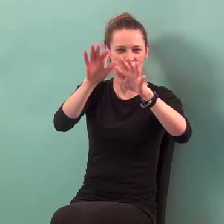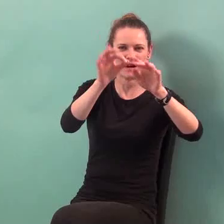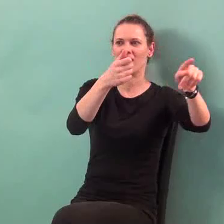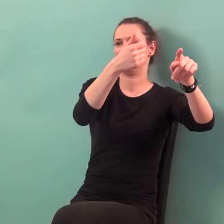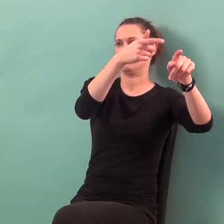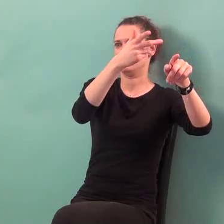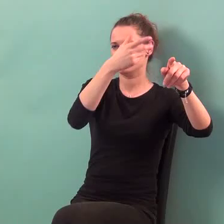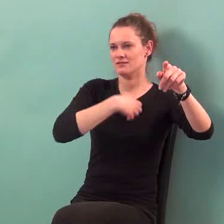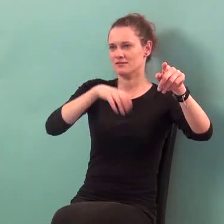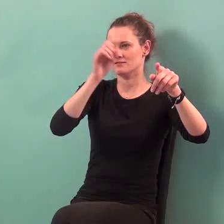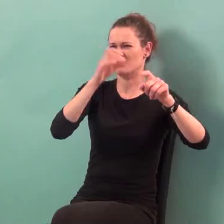A jedne drzwi są zamknięte.